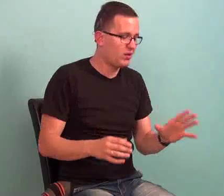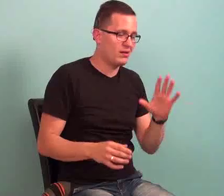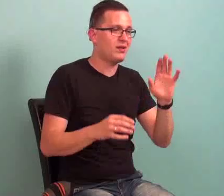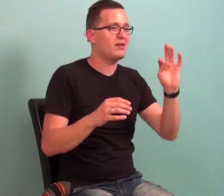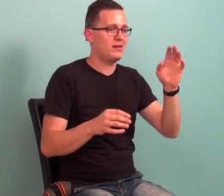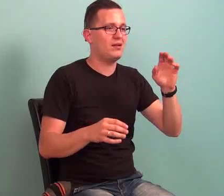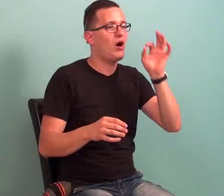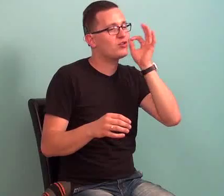Tak, osy.